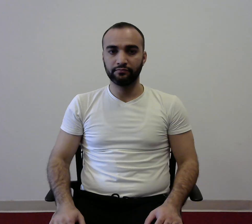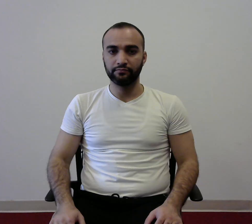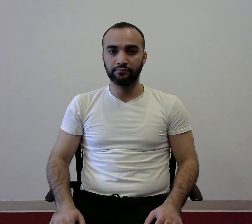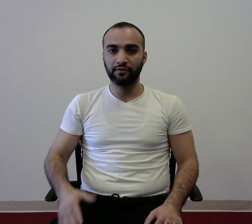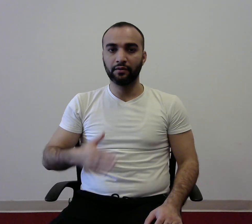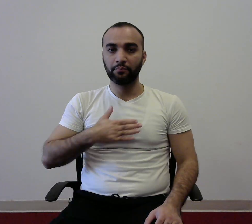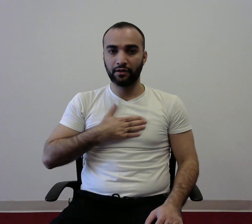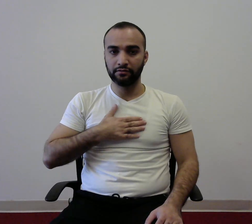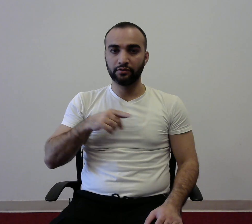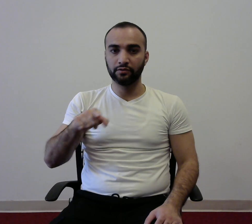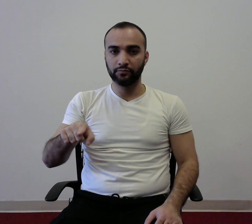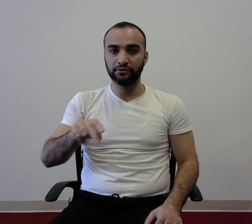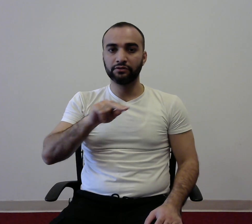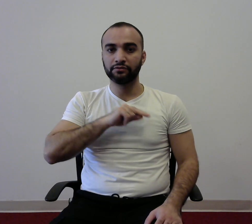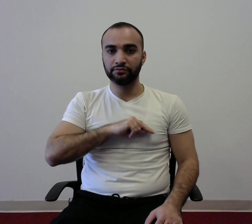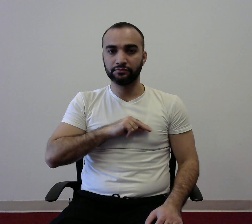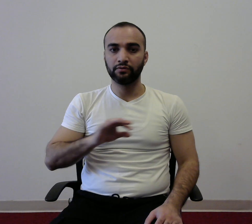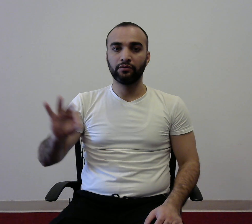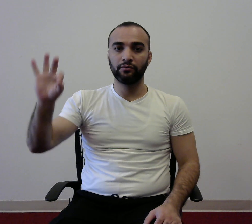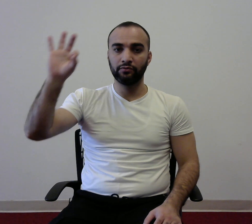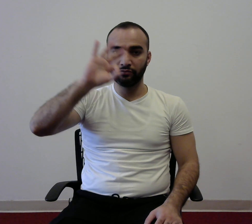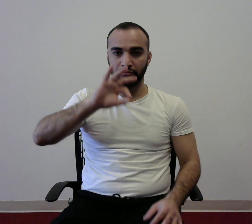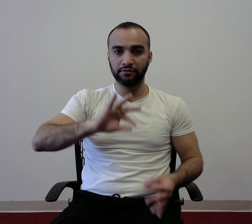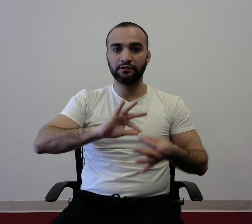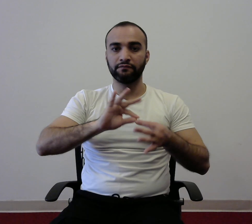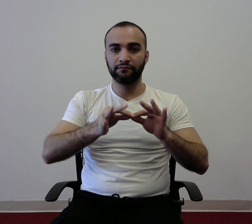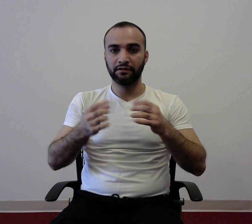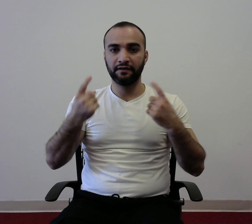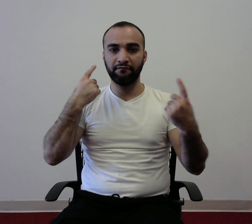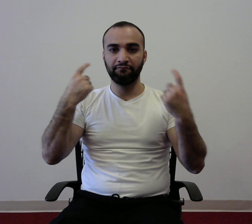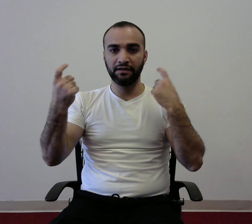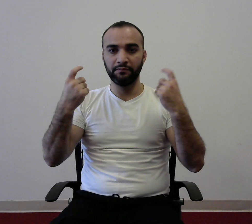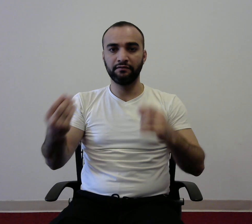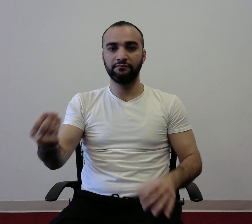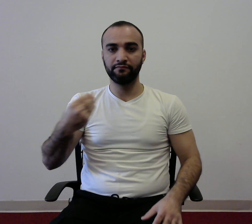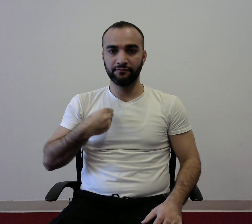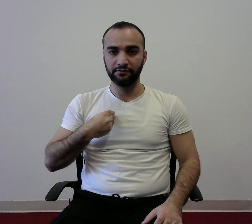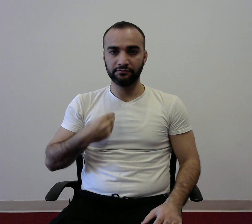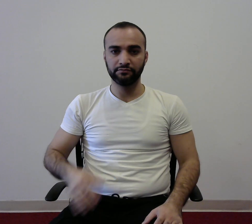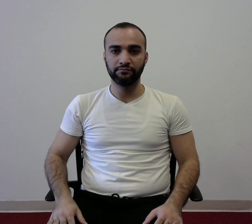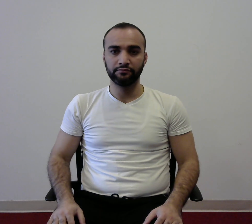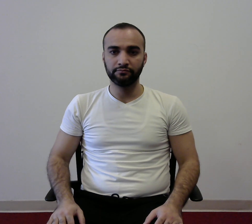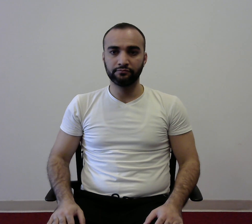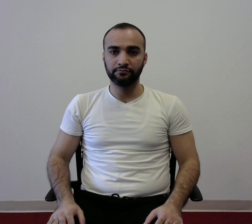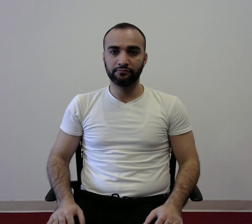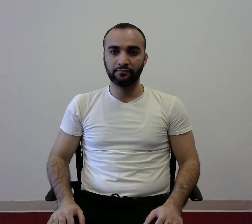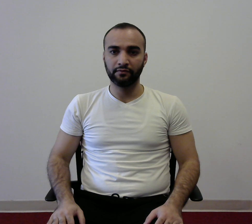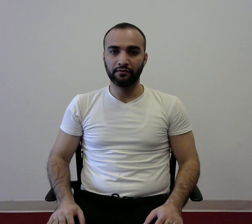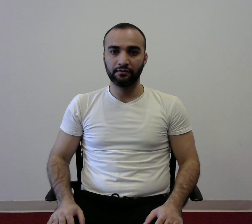Mənə bu iş haqqında ətraflı məlumat verin